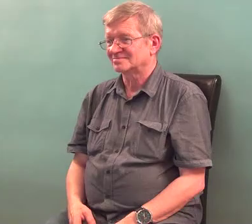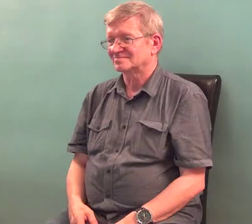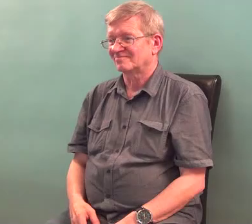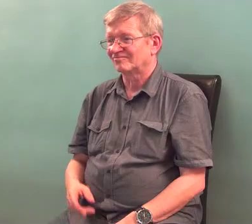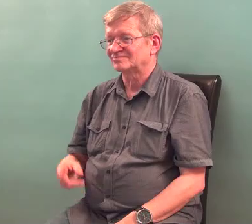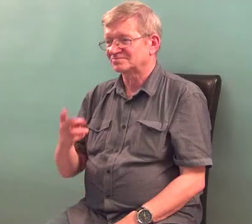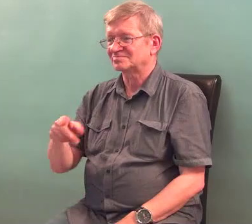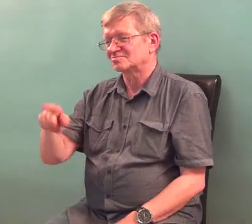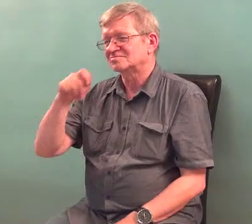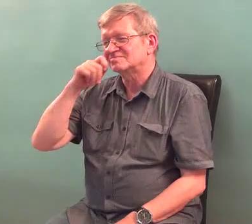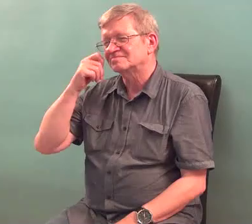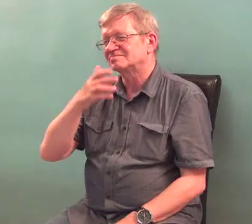Widzisz, nie masz dziadka.